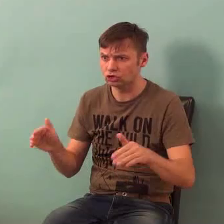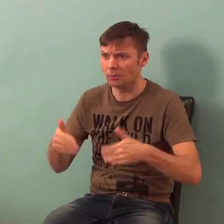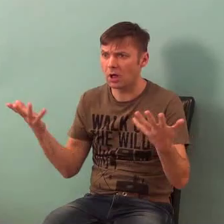"Gdzie żaba?"